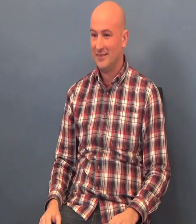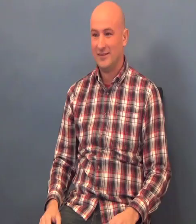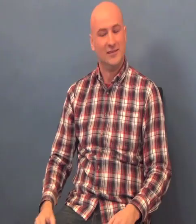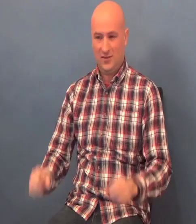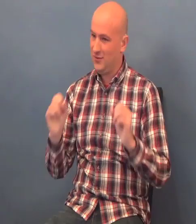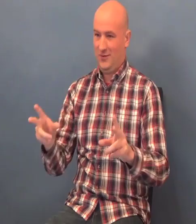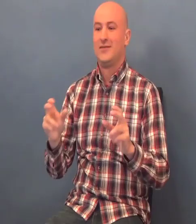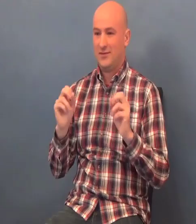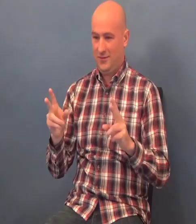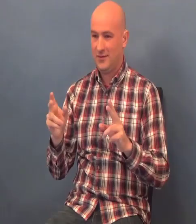Okej, okej.